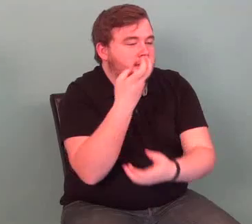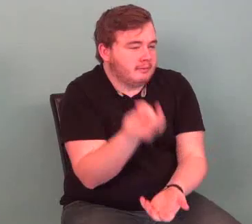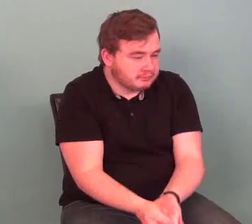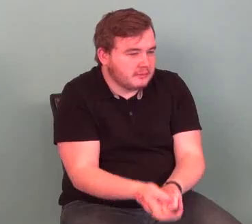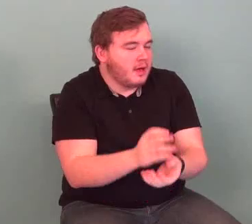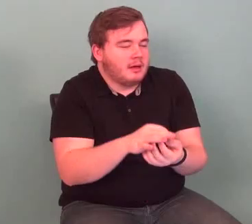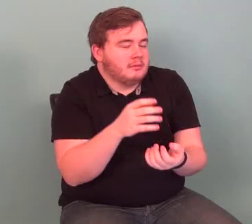Upada rozbijając słoik.